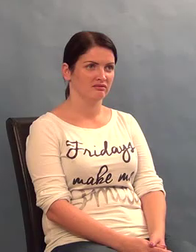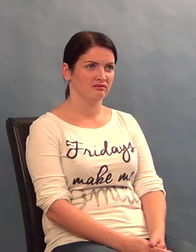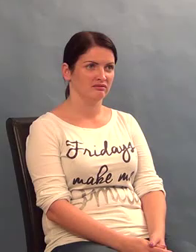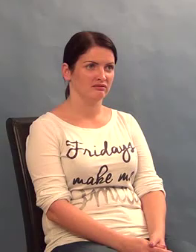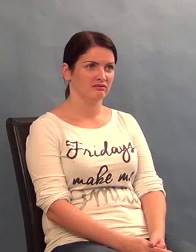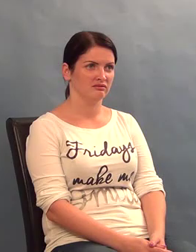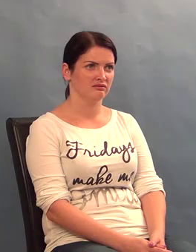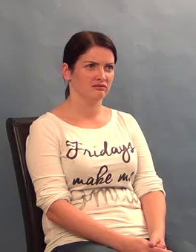Nie wiem, można już następne?